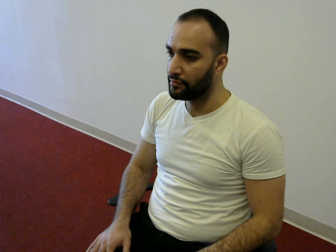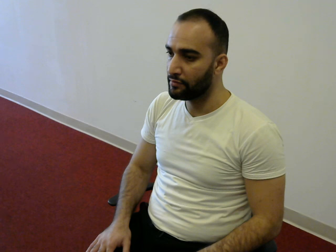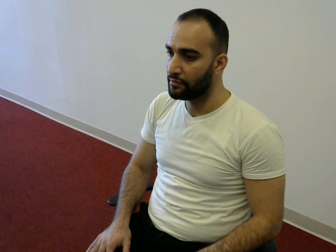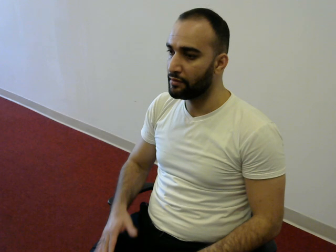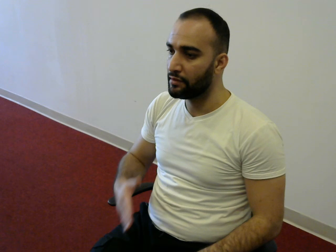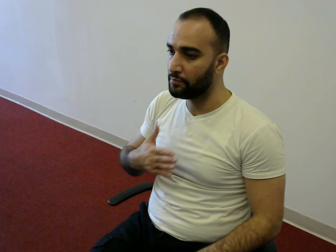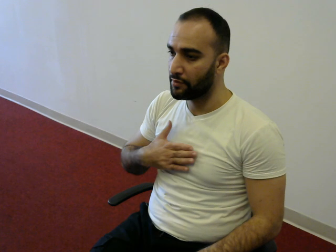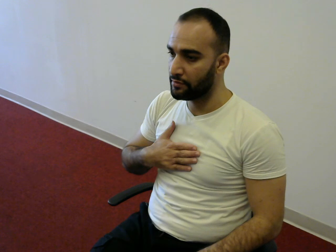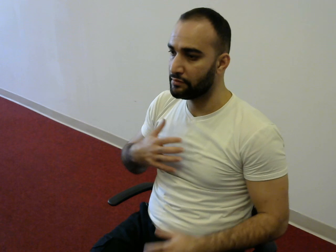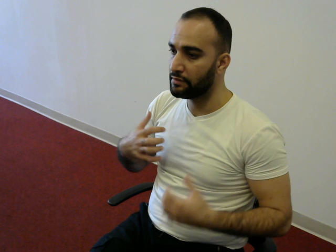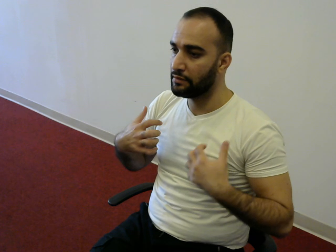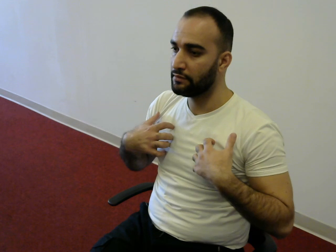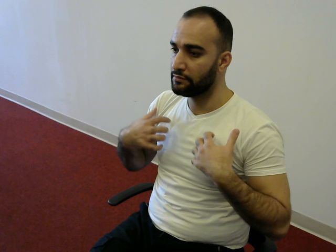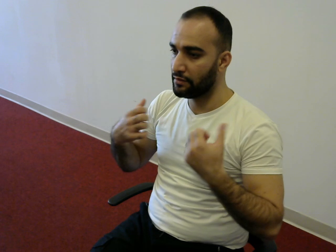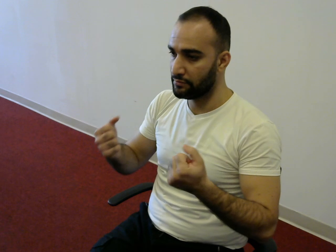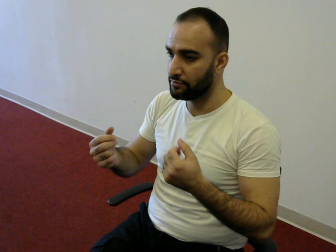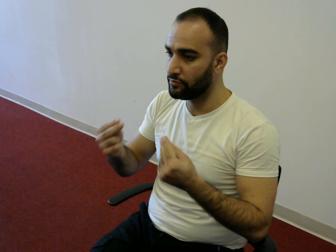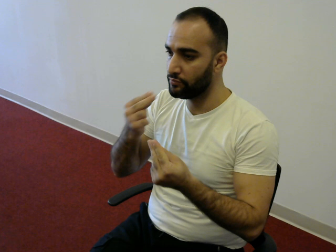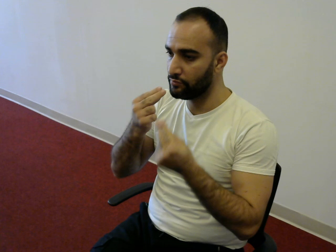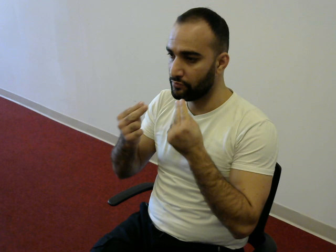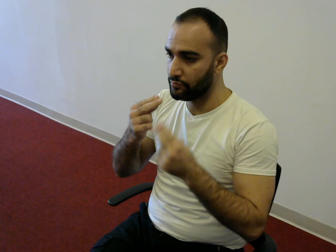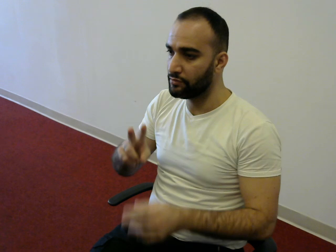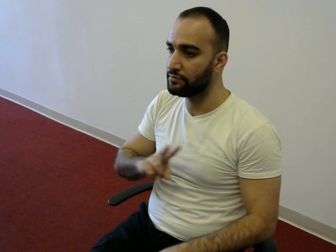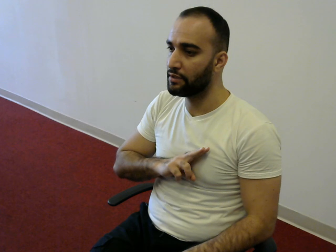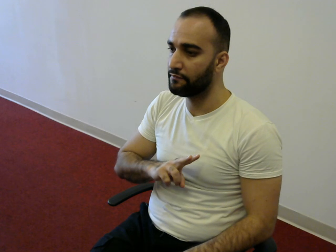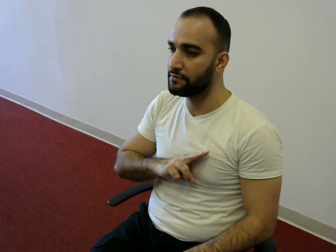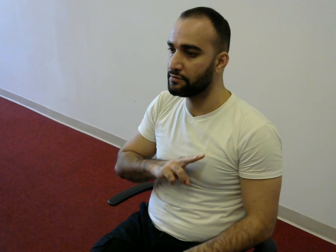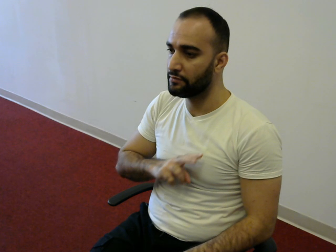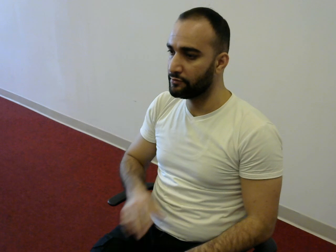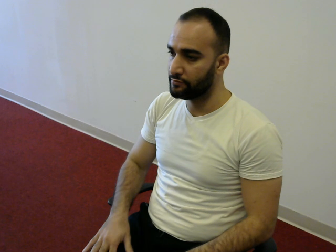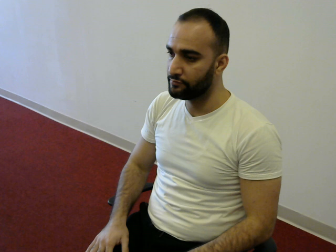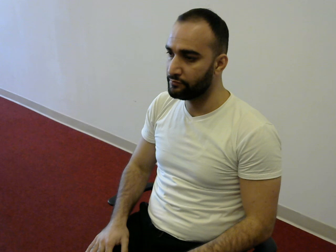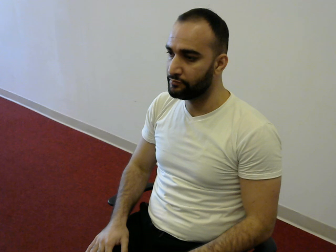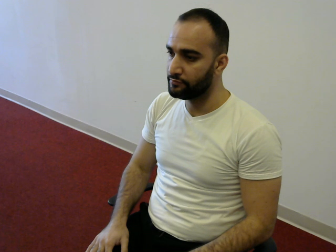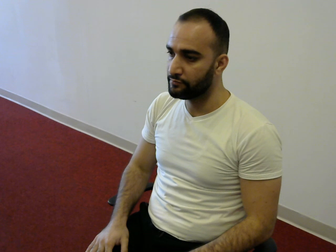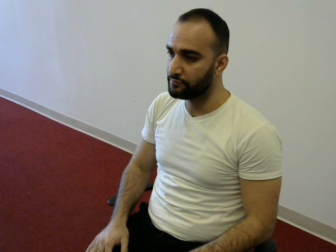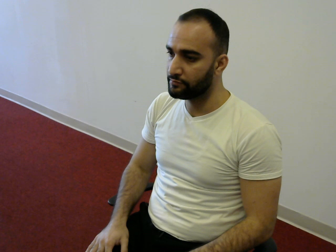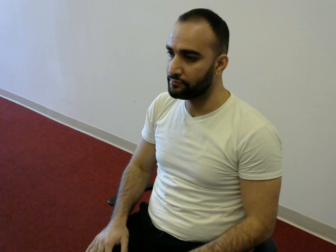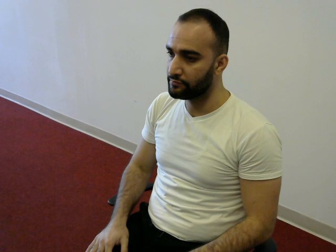Mən sağlam qidalanmağı sevirəm